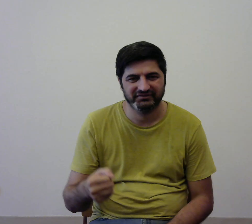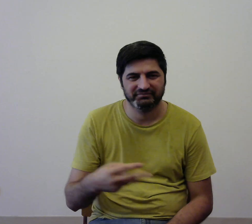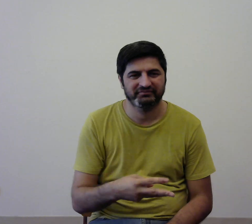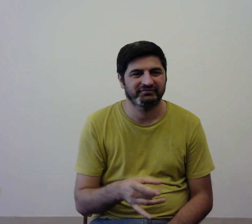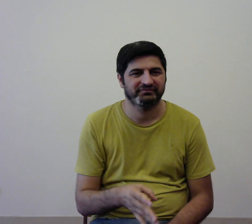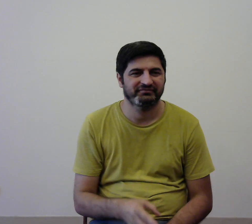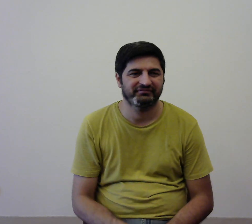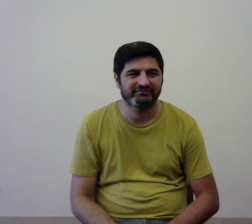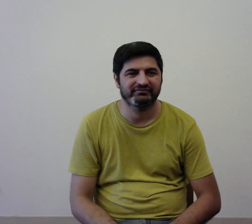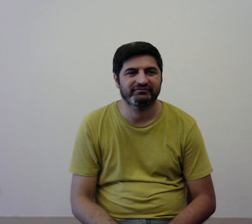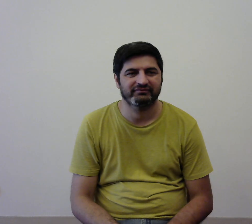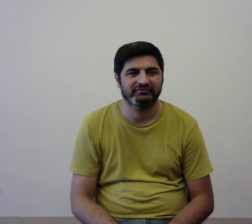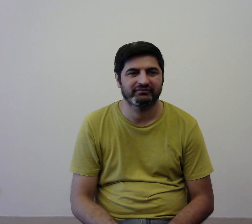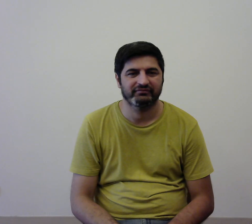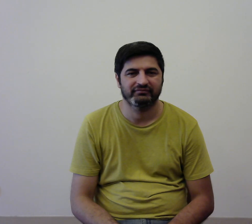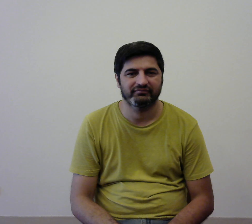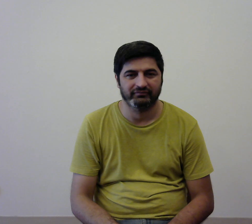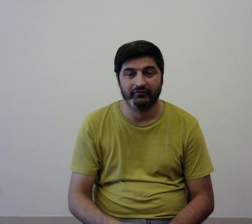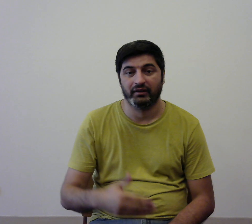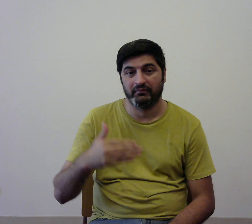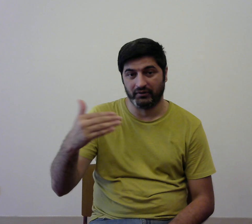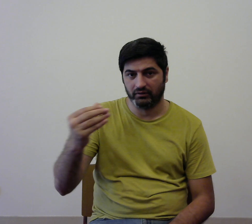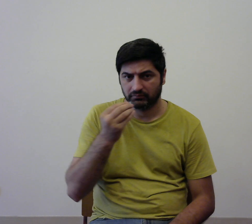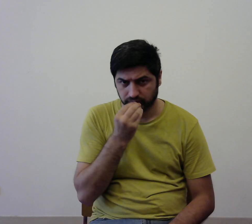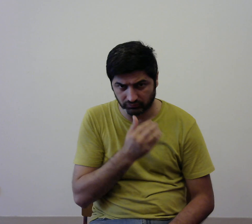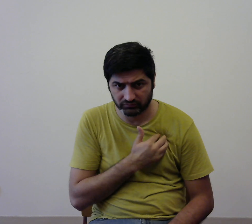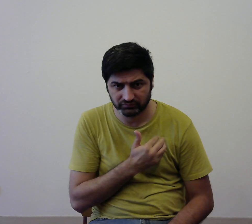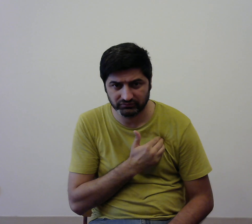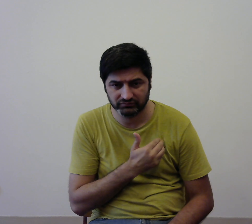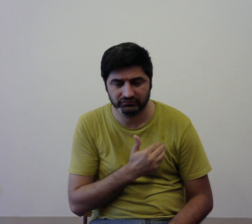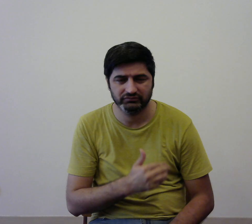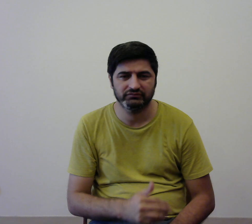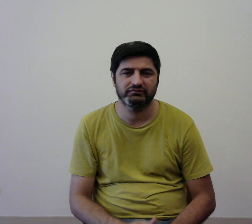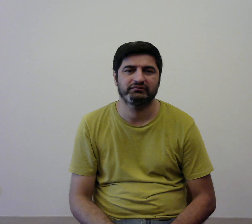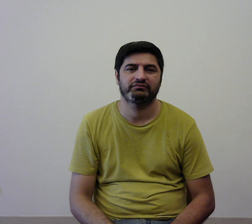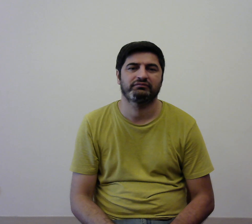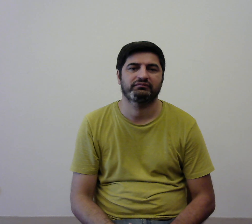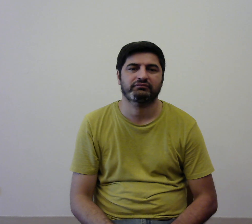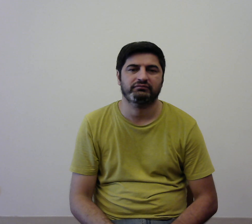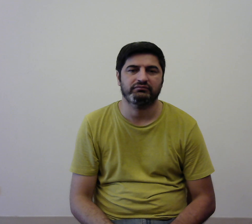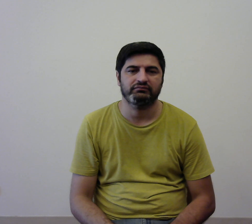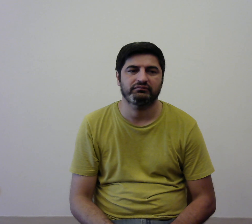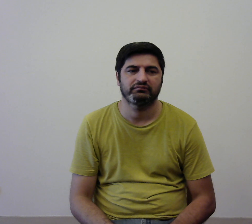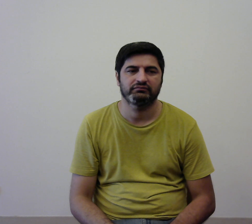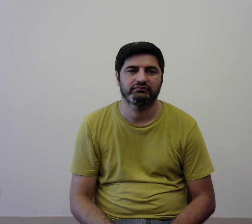Siz yemək istəyirsiniz?